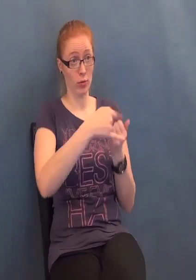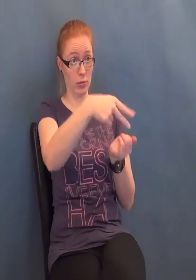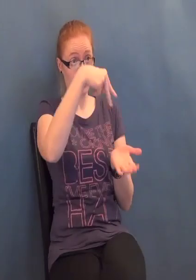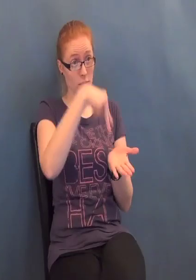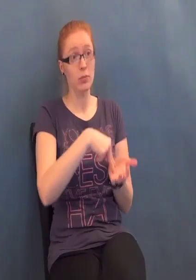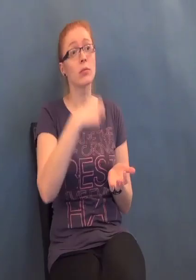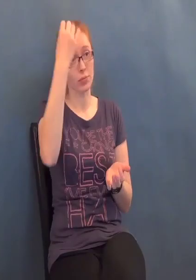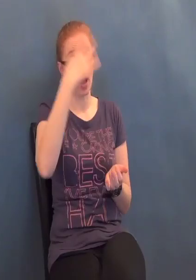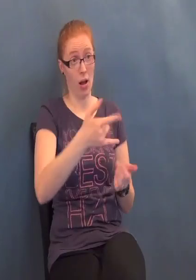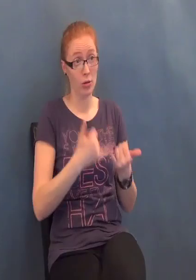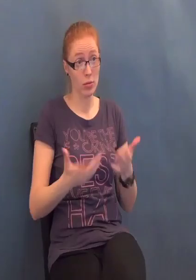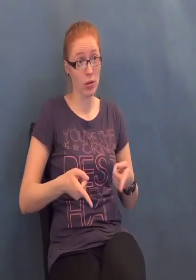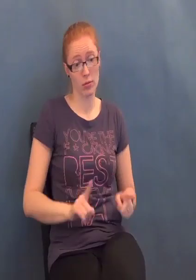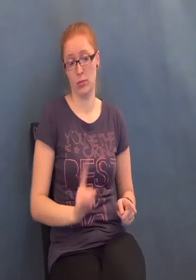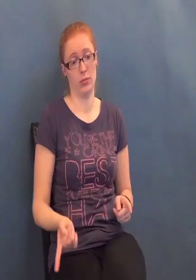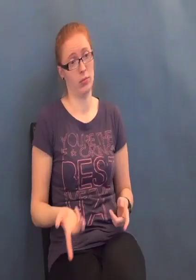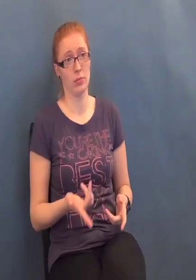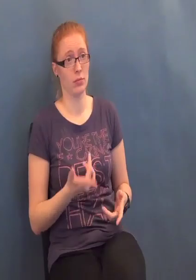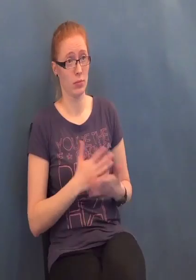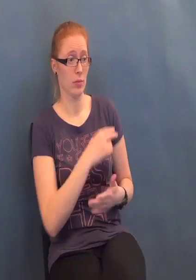Jeżeli stoisz, to możesz prysznic, nie wolno leżeć w wannie.